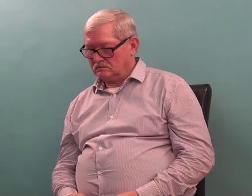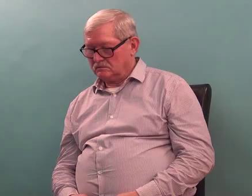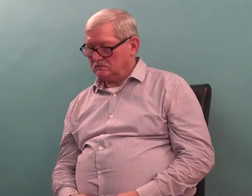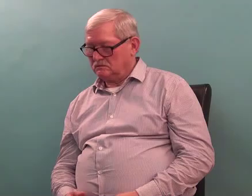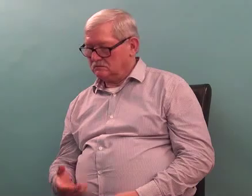Nie ma.